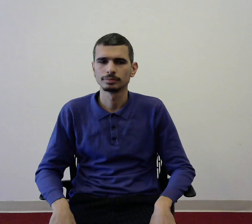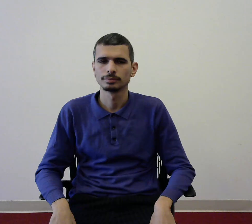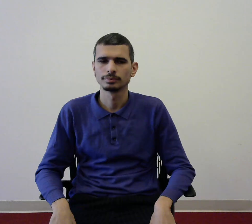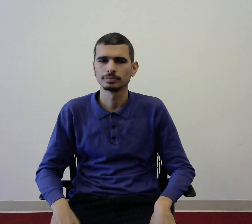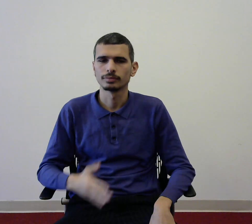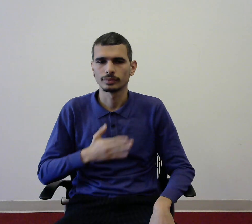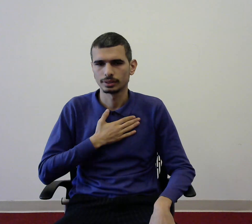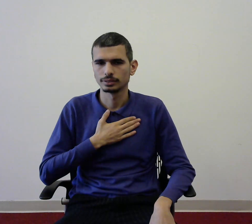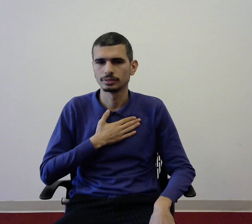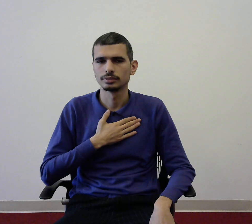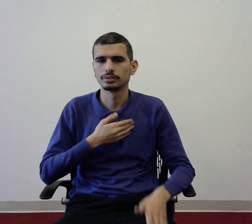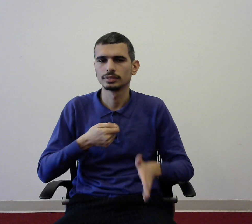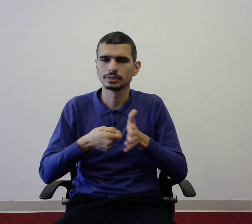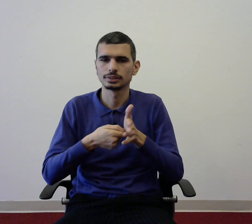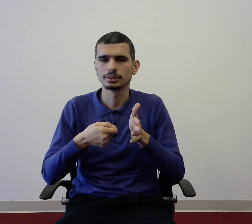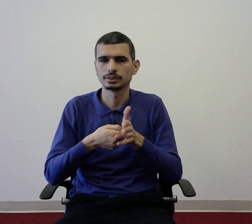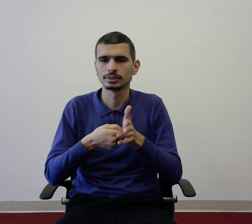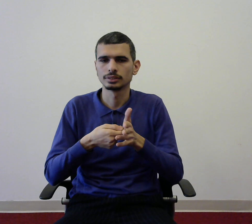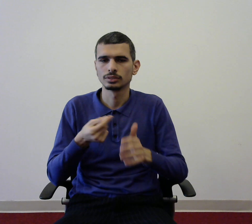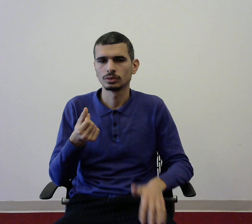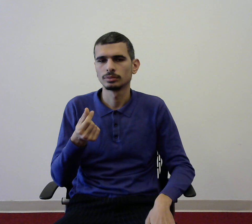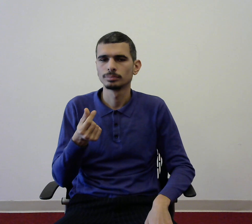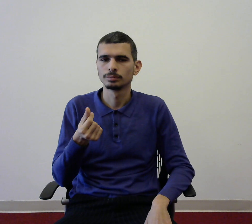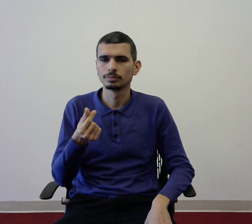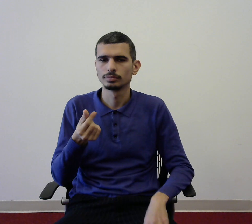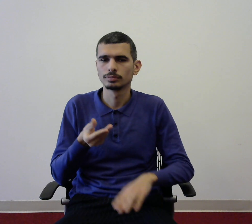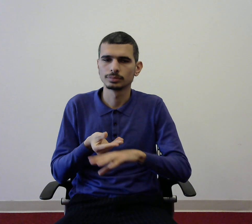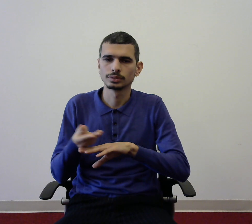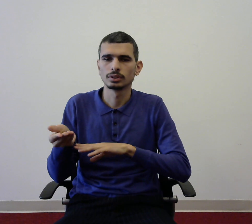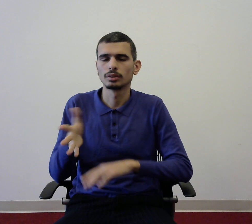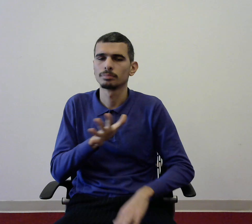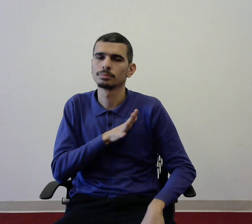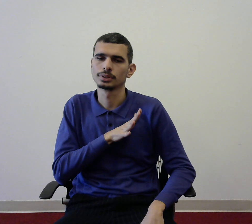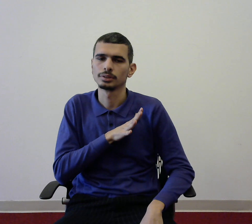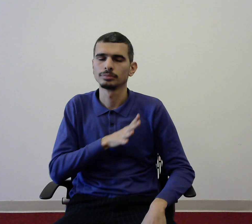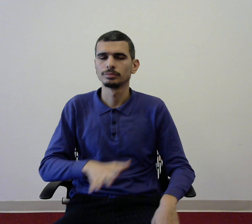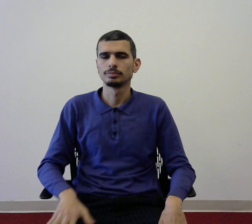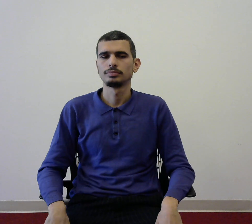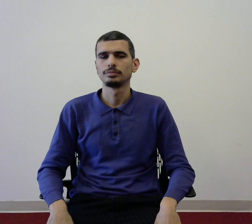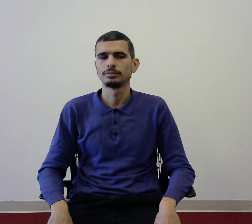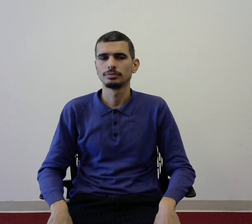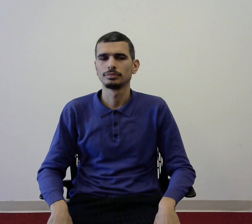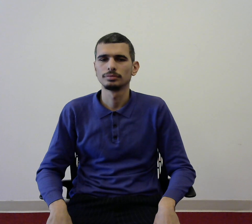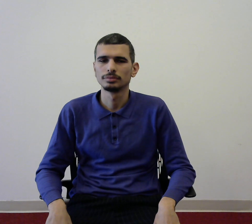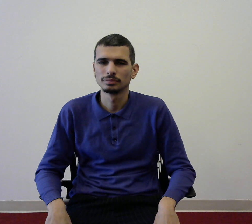Mən biletlərin pulunu ödəmişəm